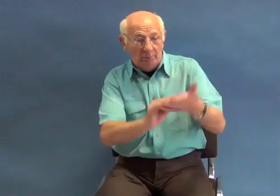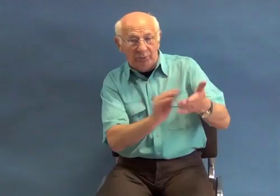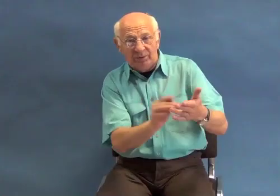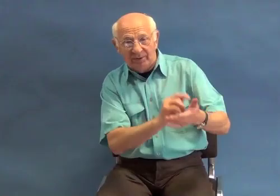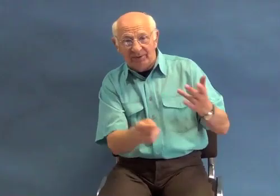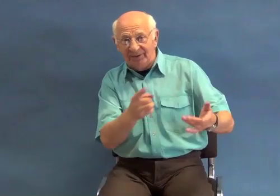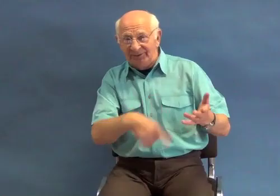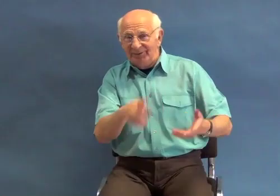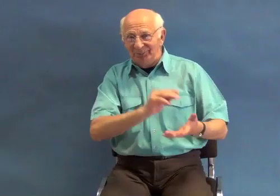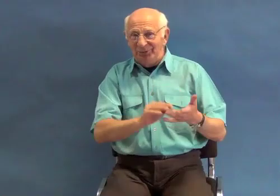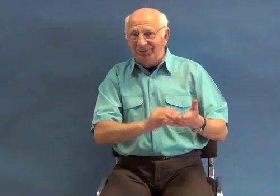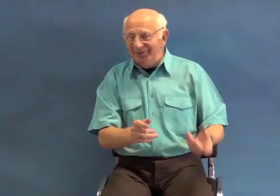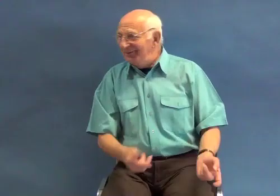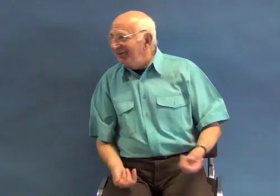Przecież jest znak.